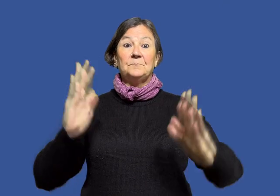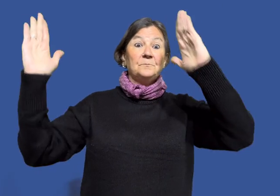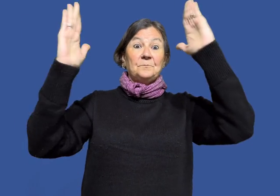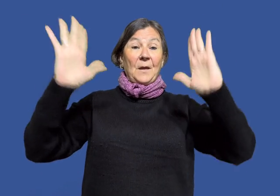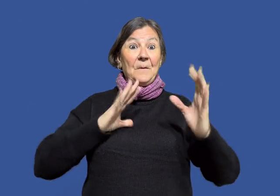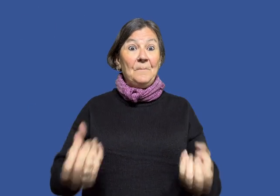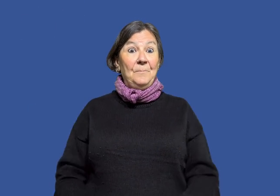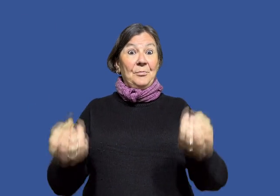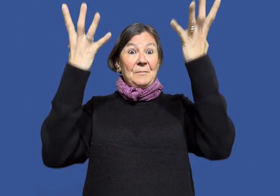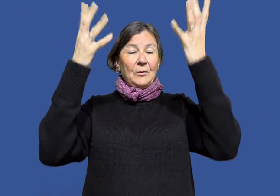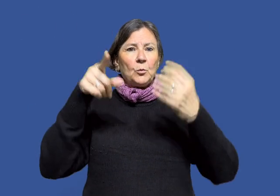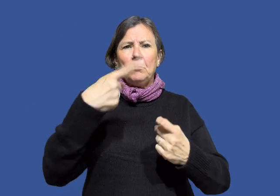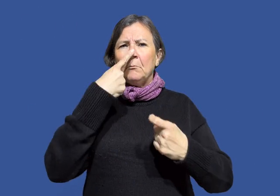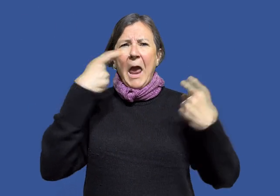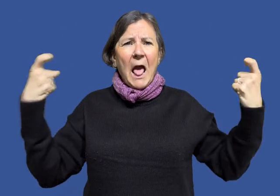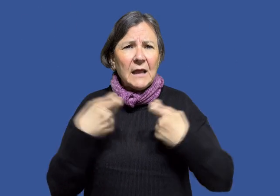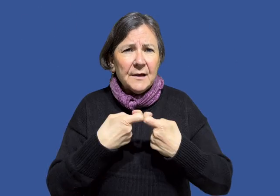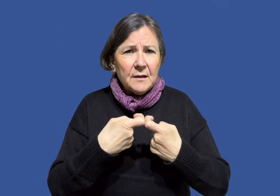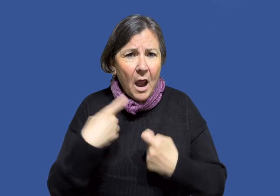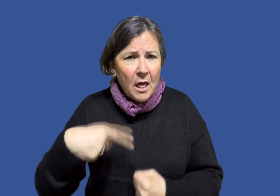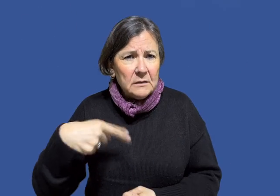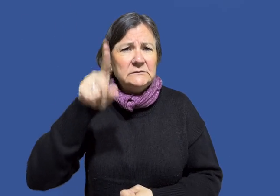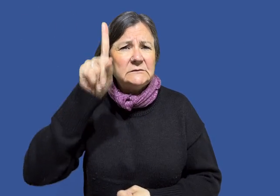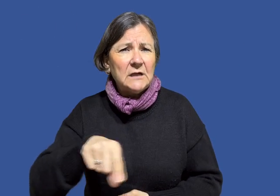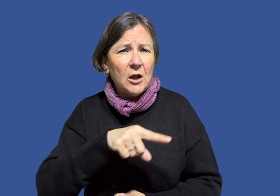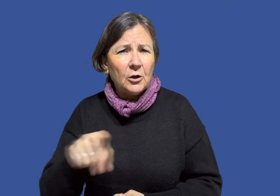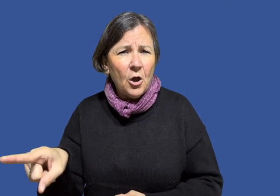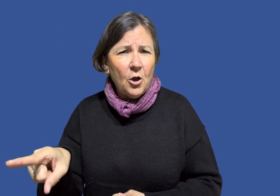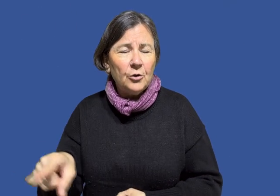Tens al·lèrgies durant la primavera?